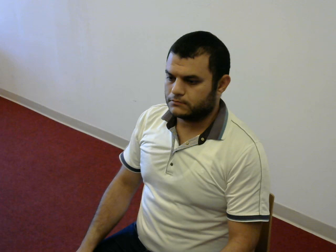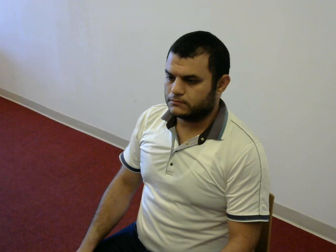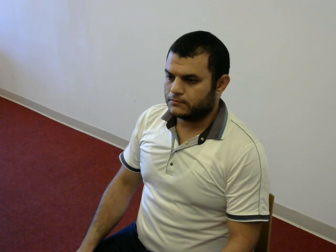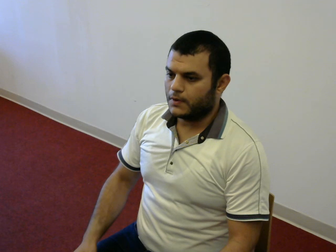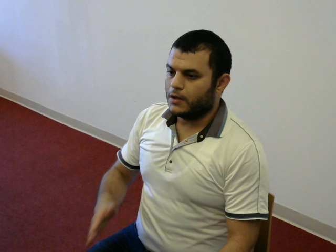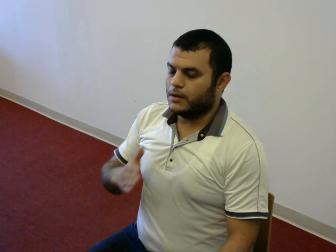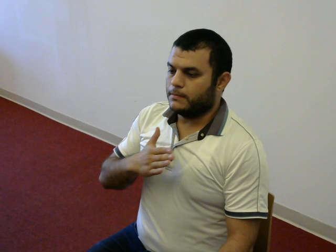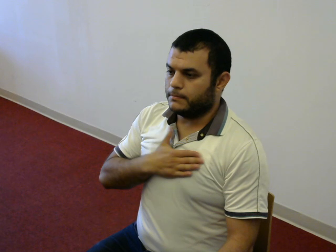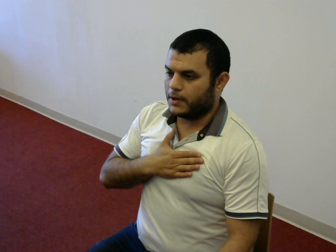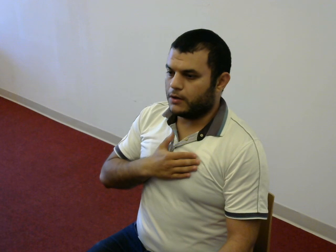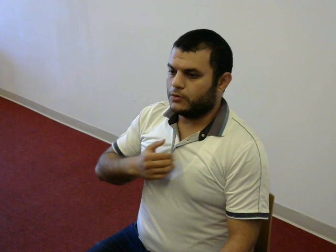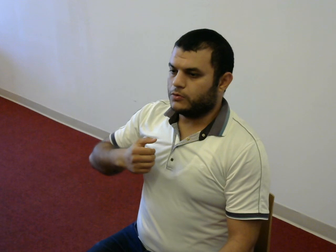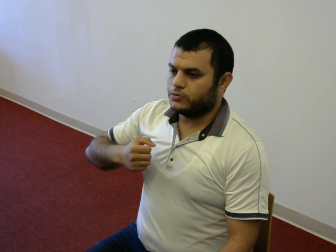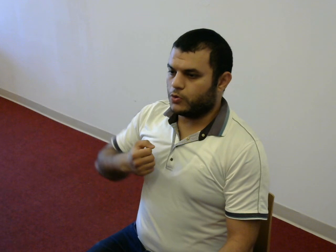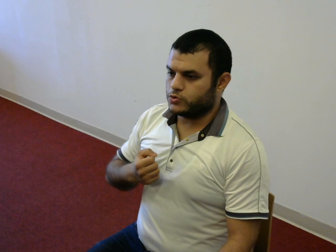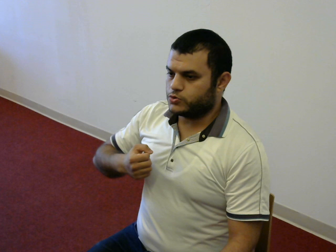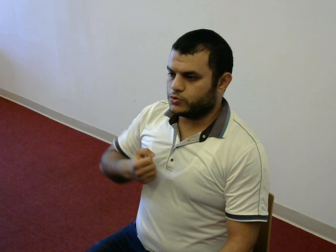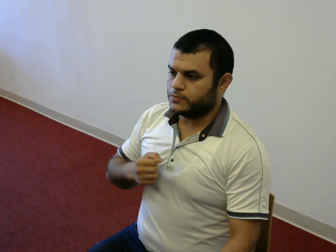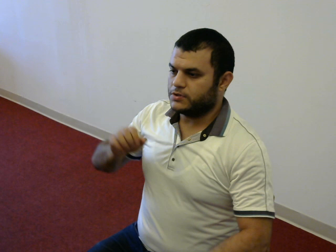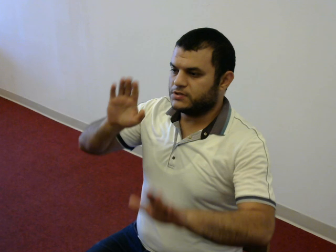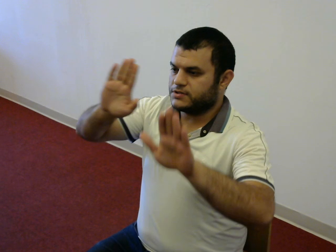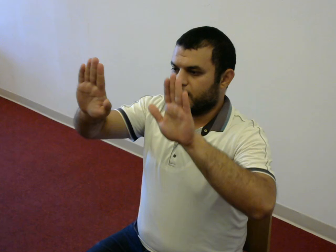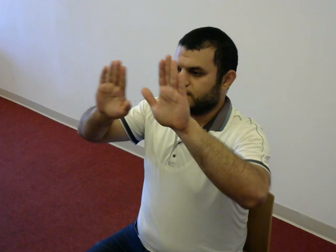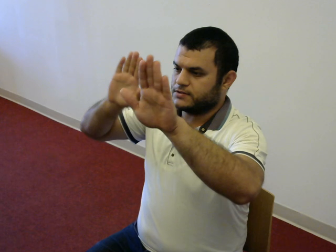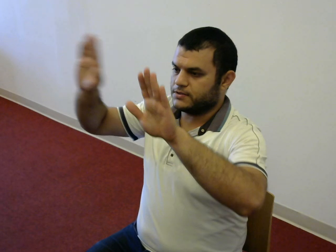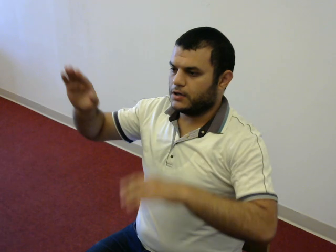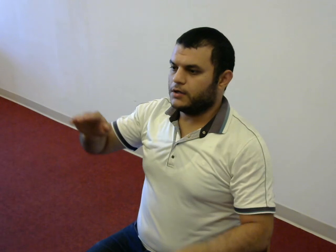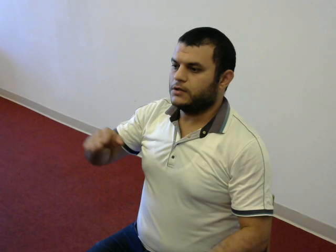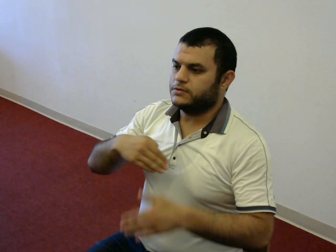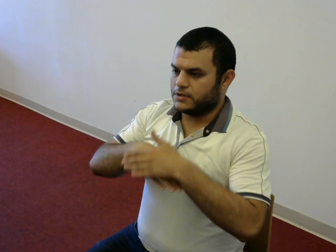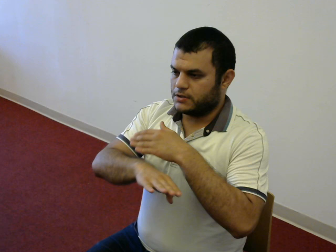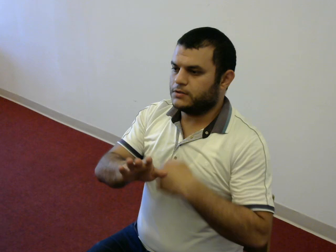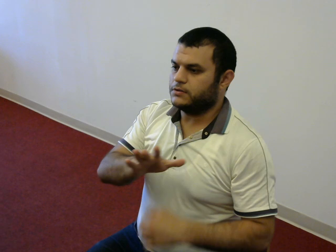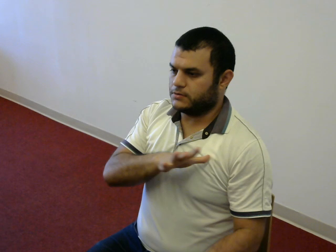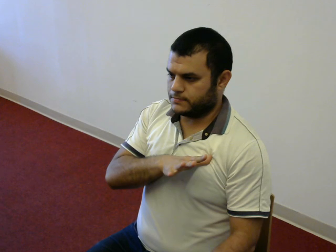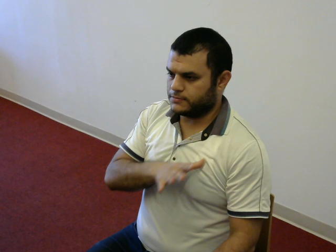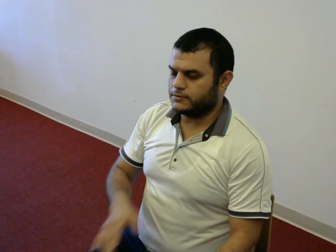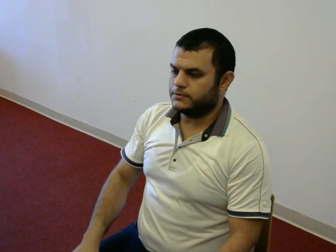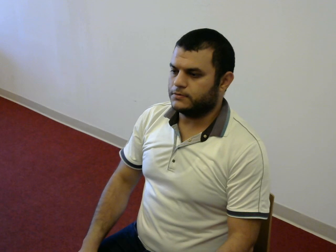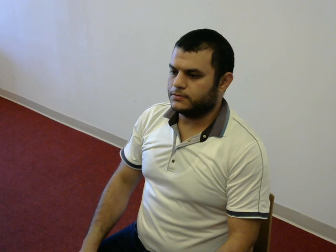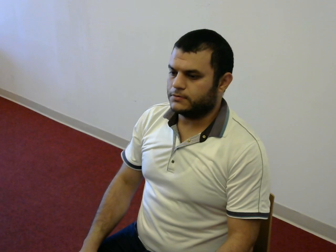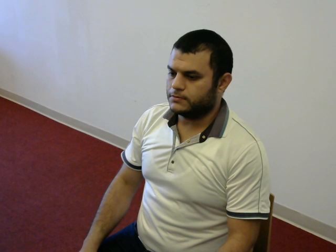Mənim dostumla sərgiyə getmişdim